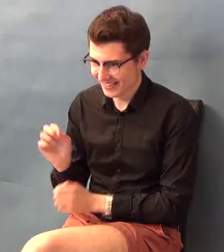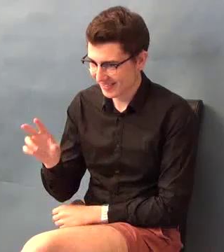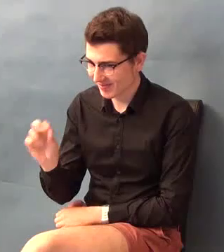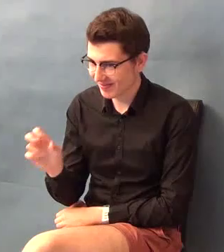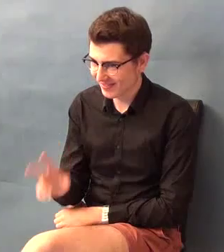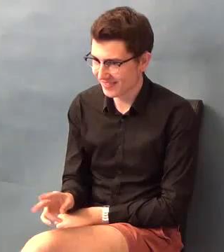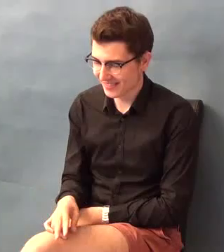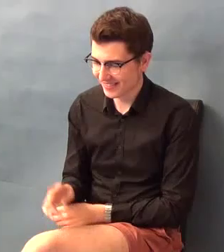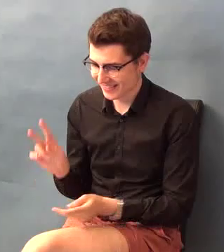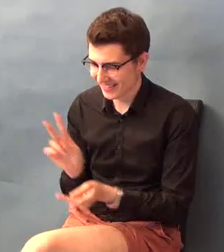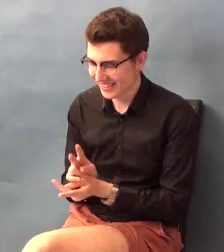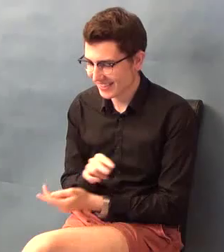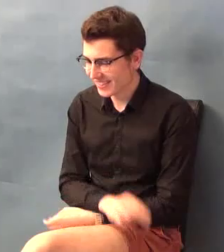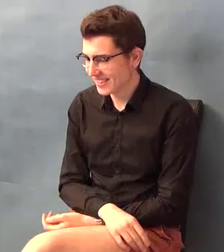Tak, spotkamy się.